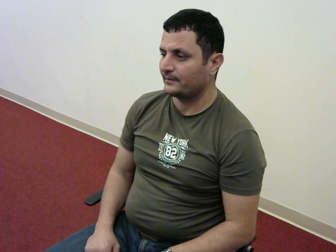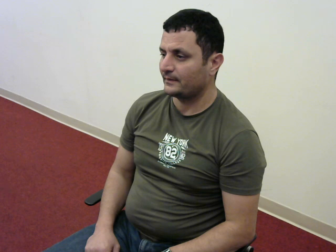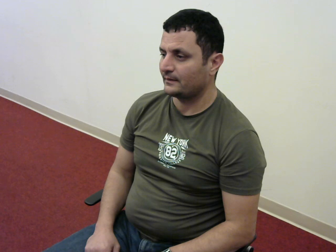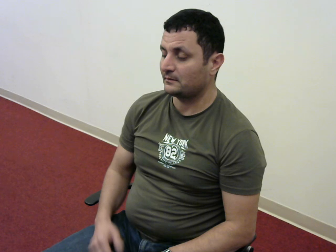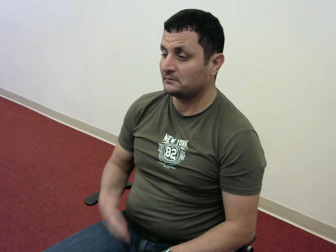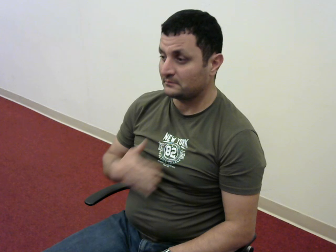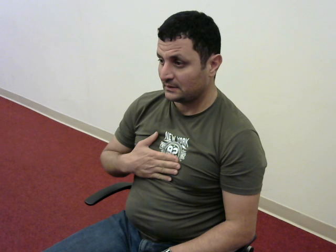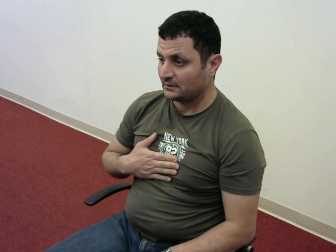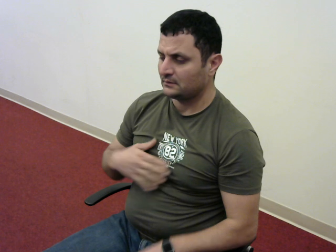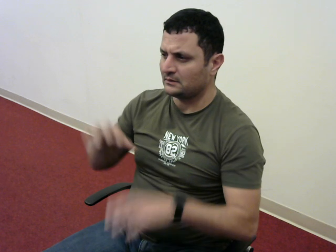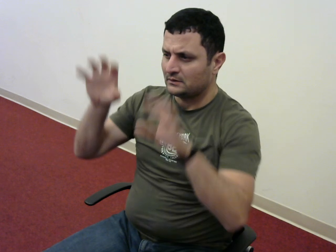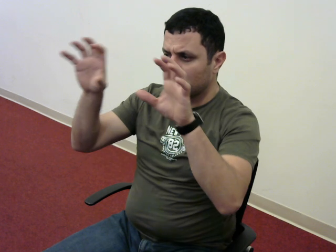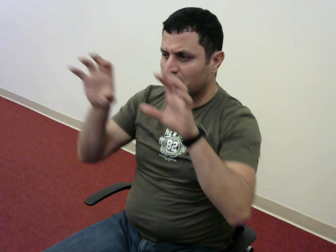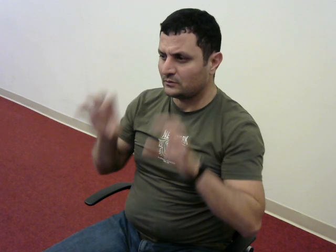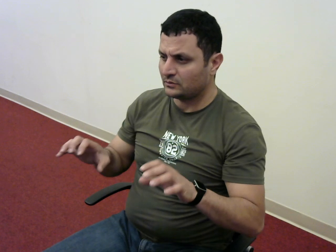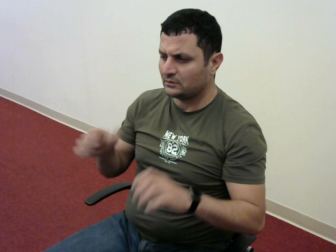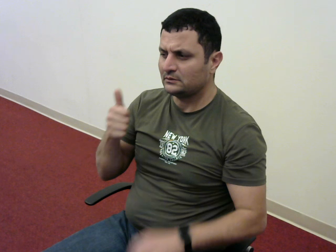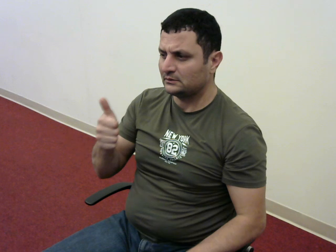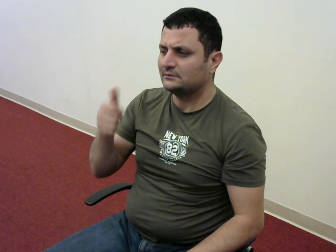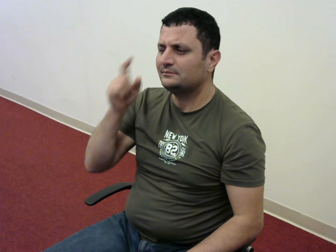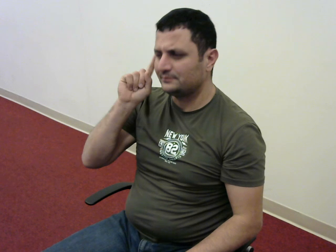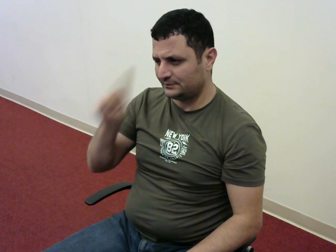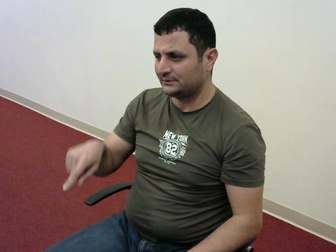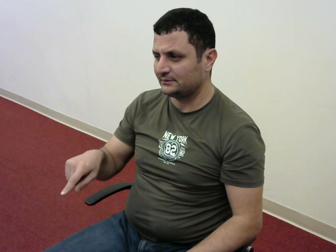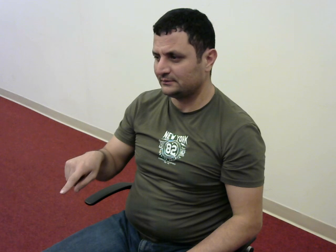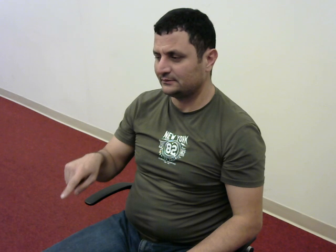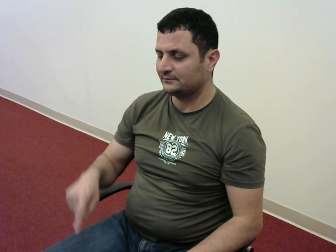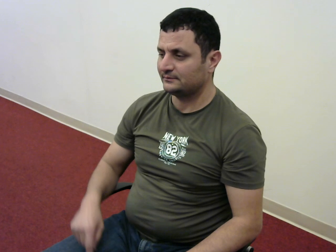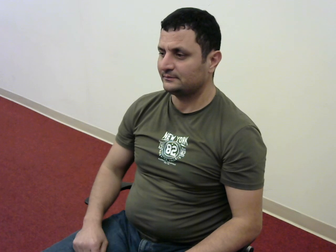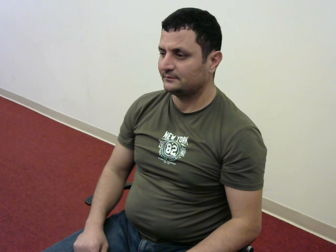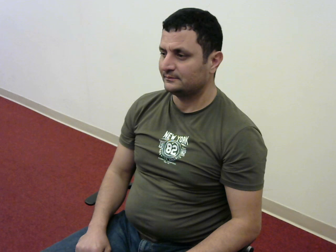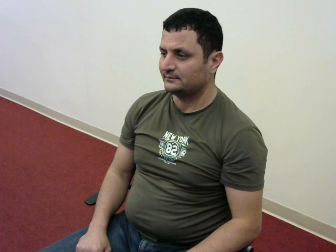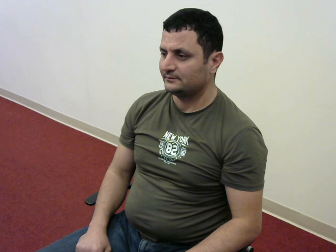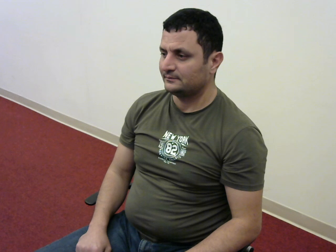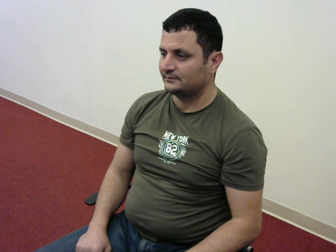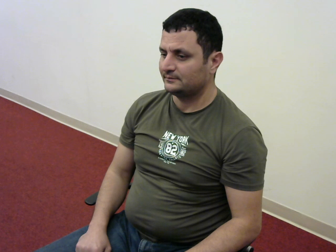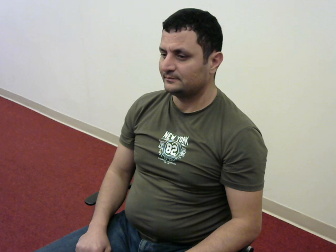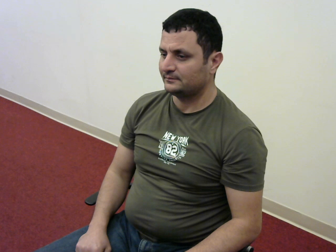Mən qanunvericiliyi yaxşı bilirəm